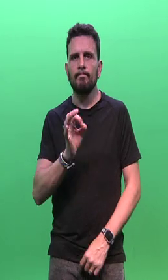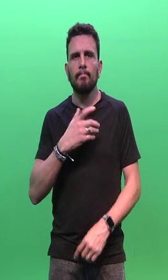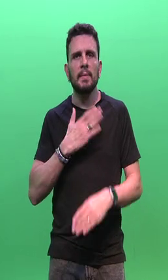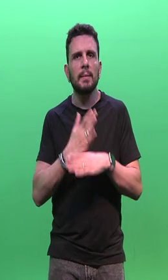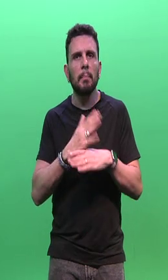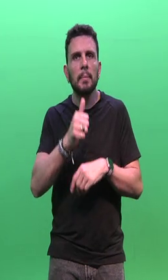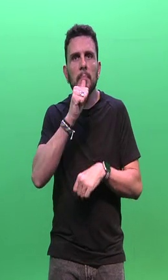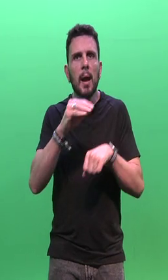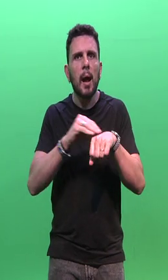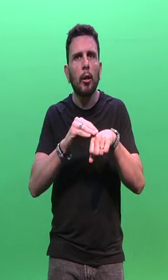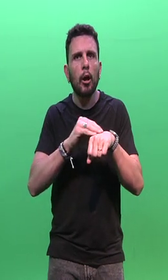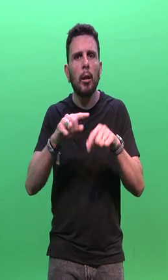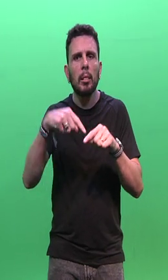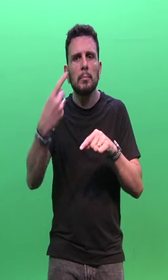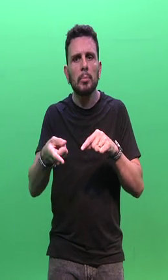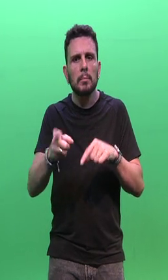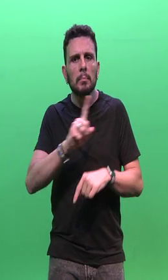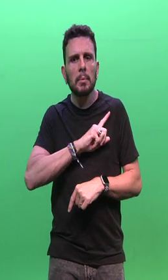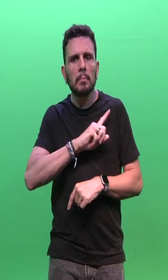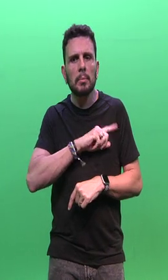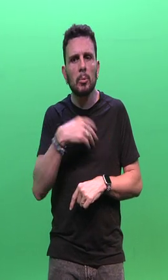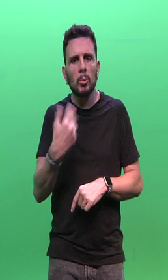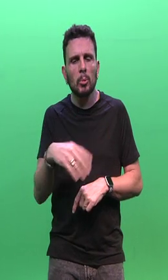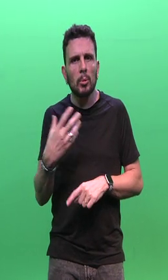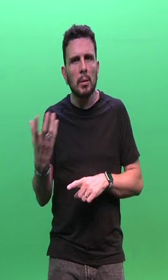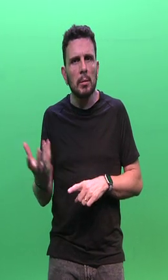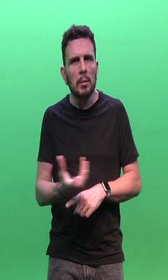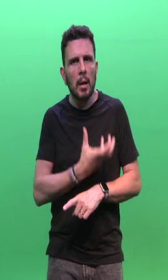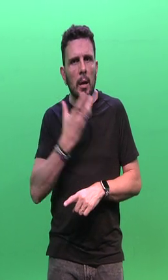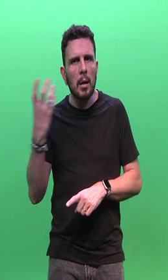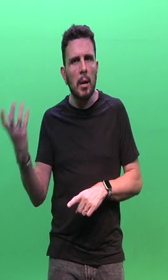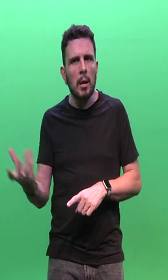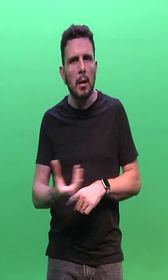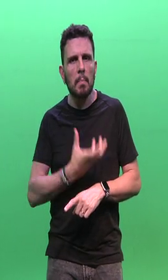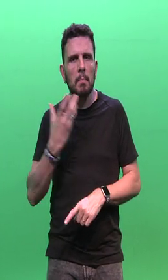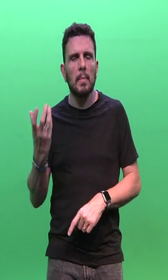Sí, sempre que bec alcohol, després, quan faig pipí em crema.